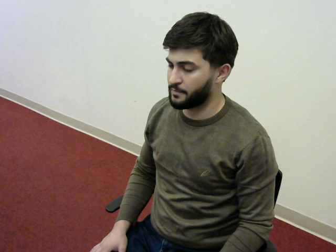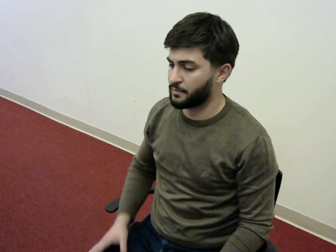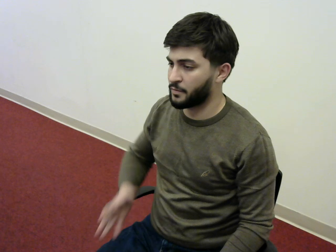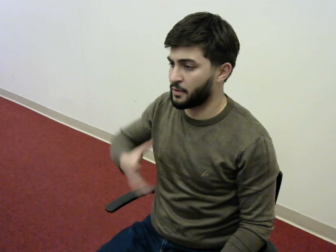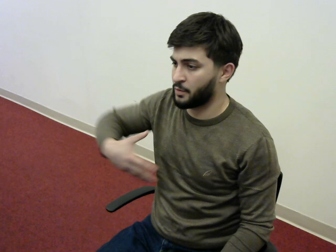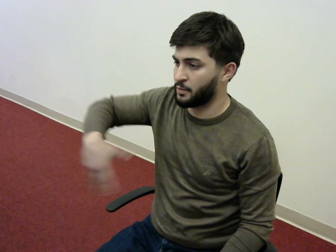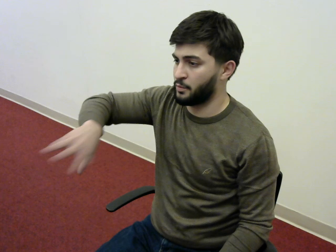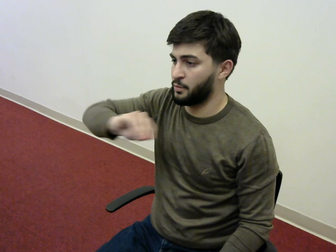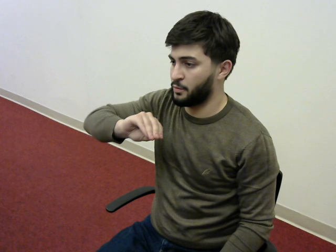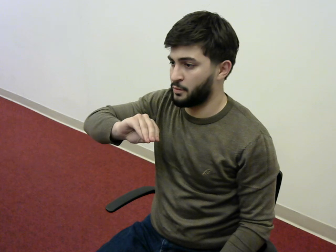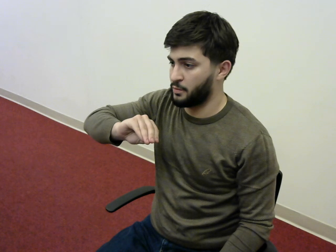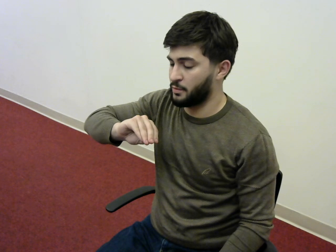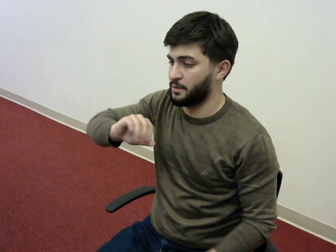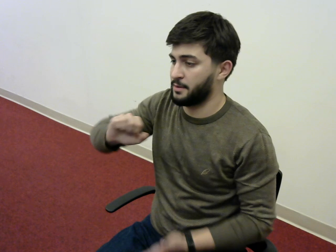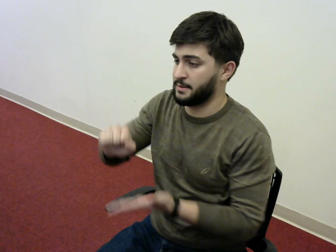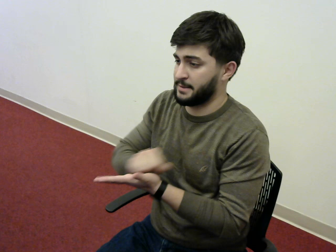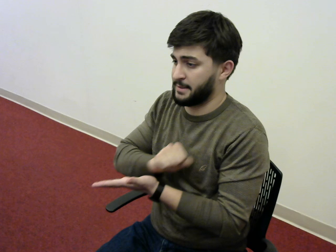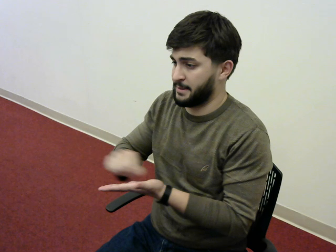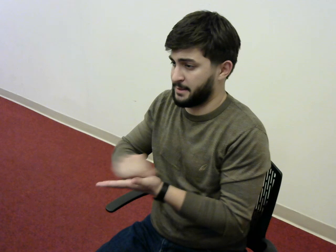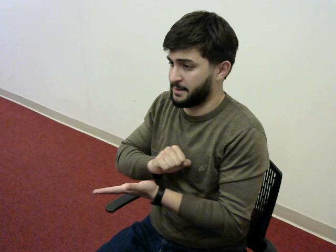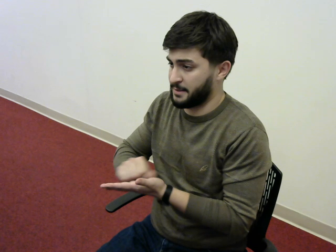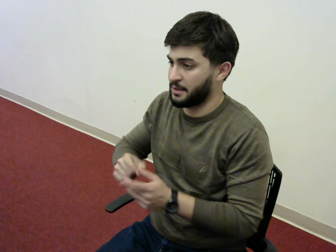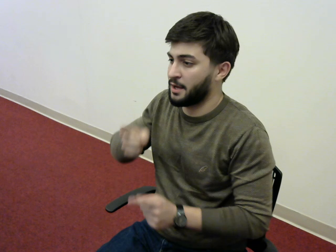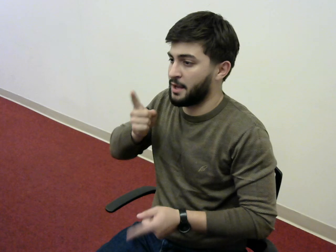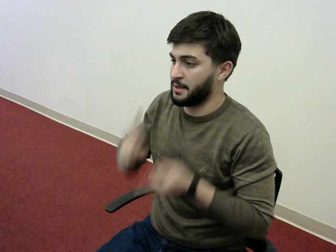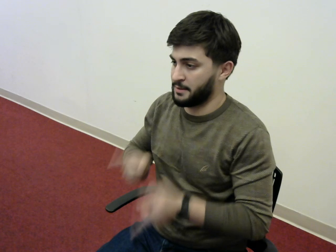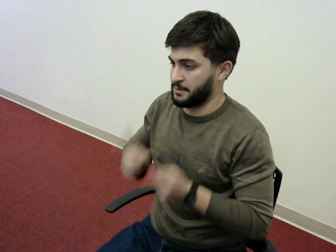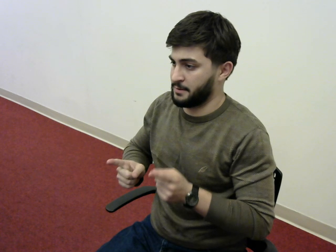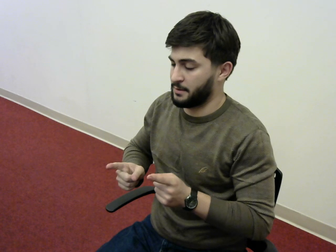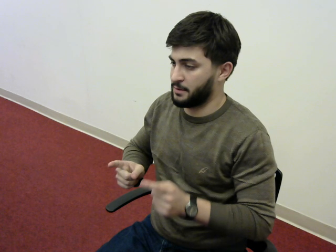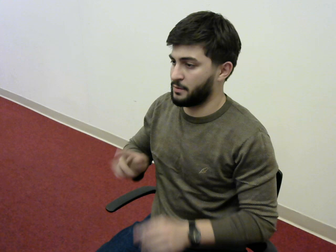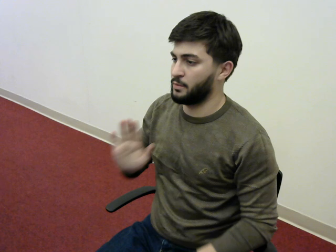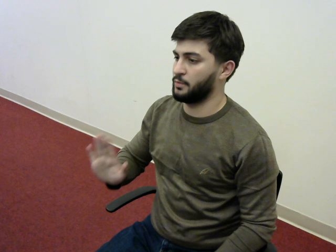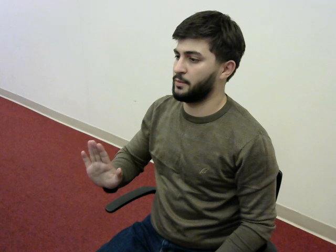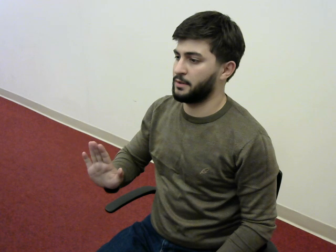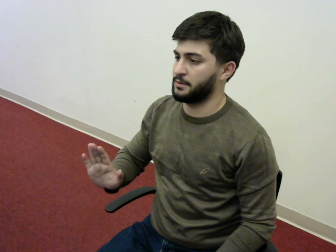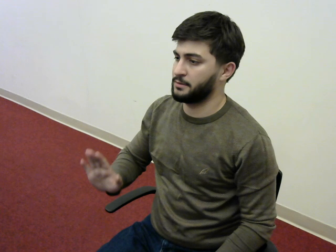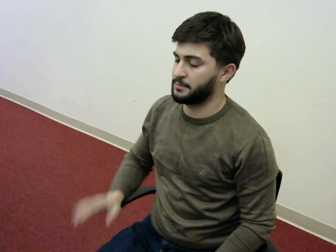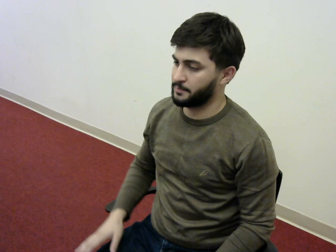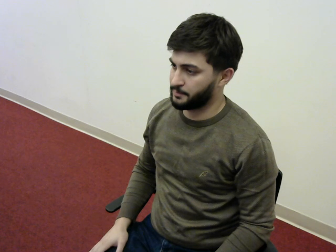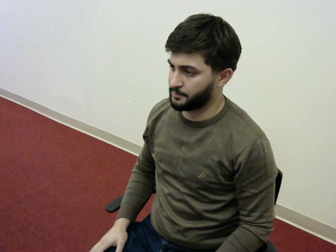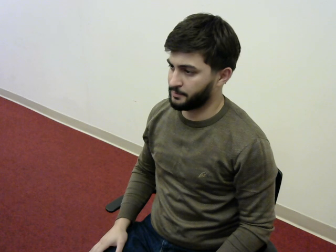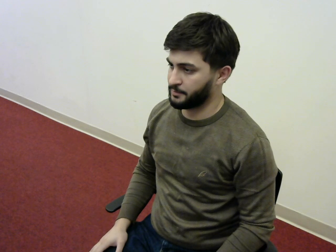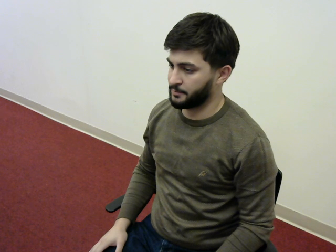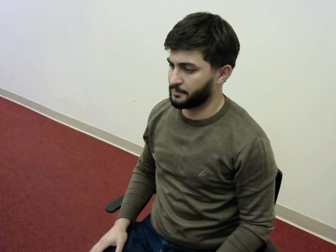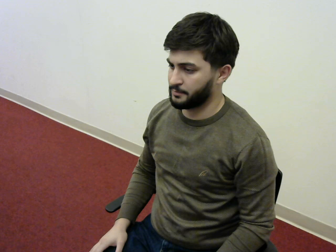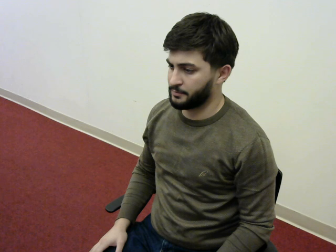Bütün sənədlərin əsli olmalıdır